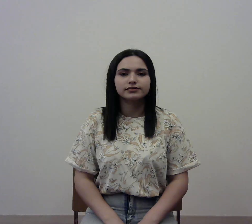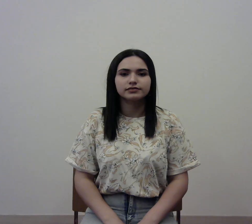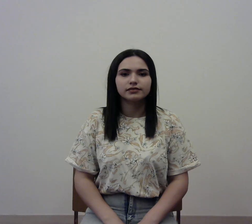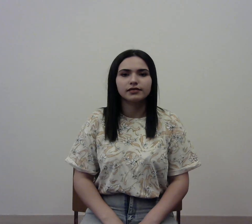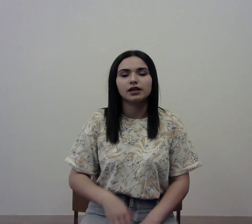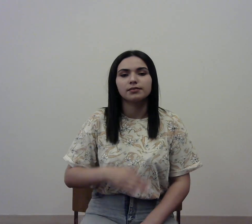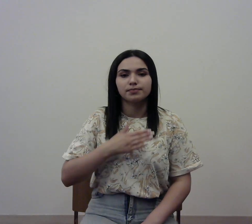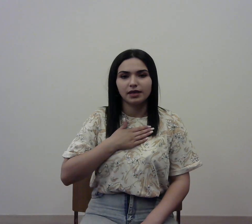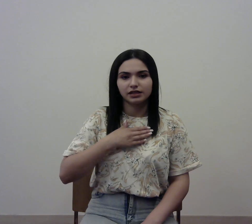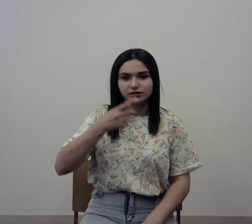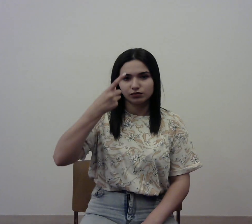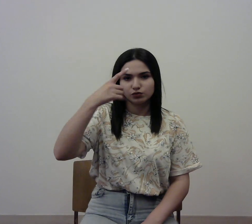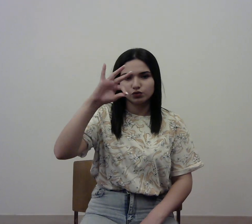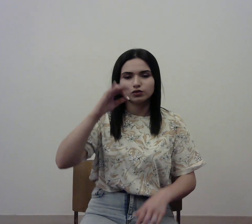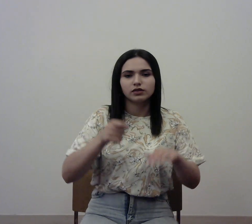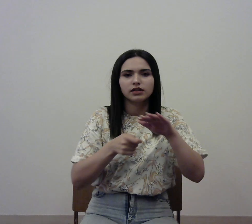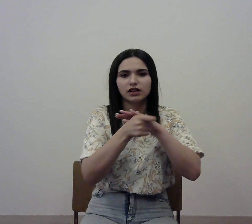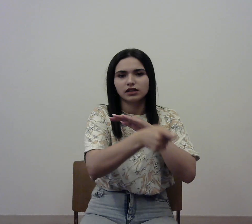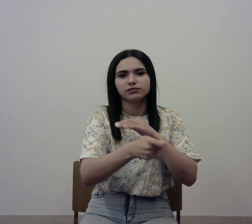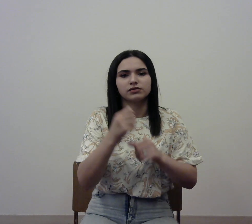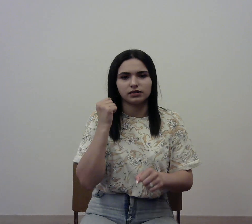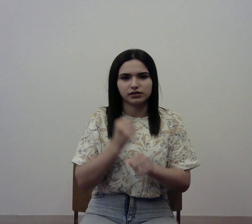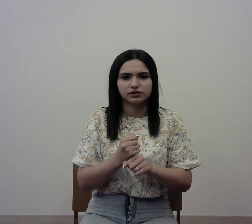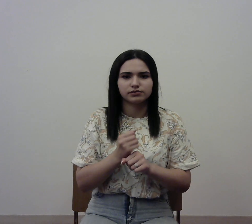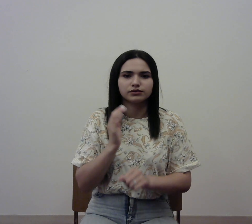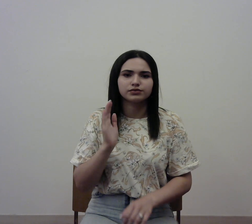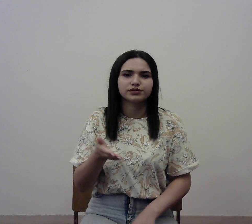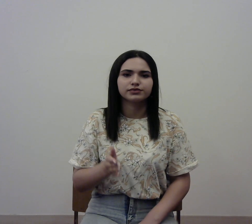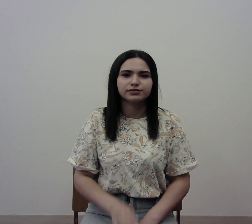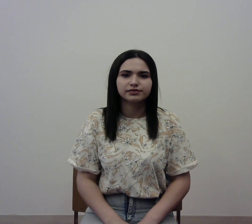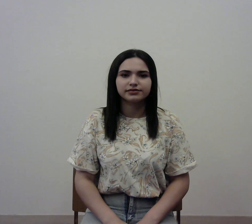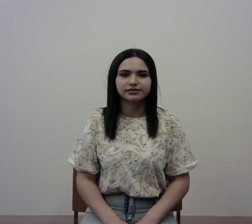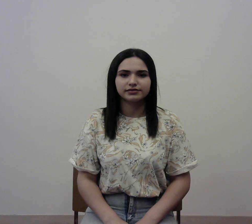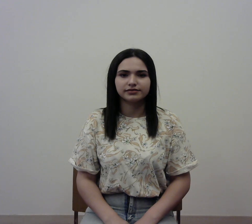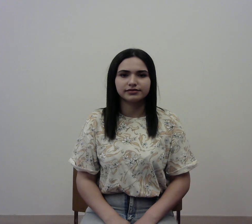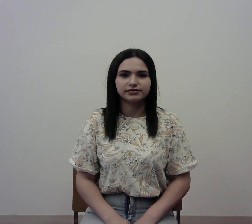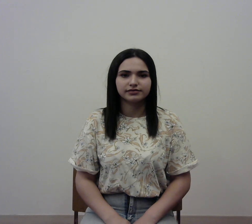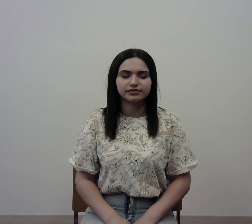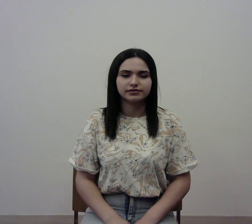Mən polisə müraciət edəcəyəm